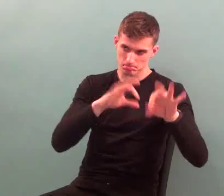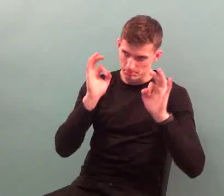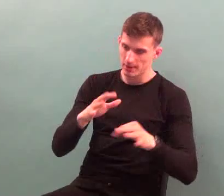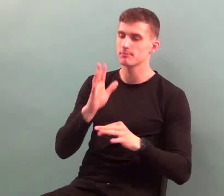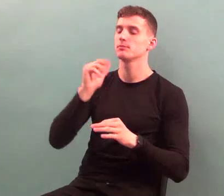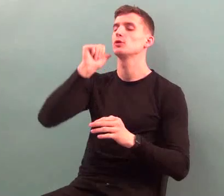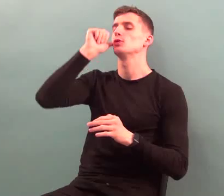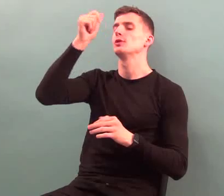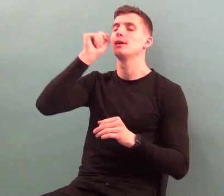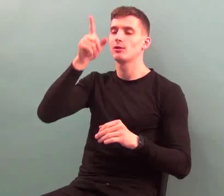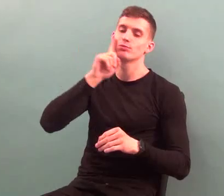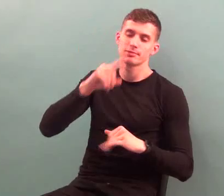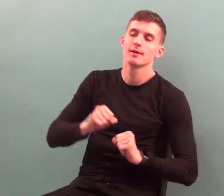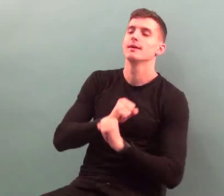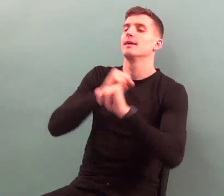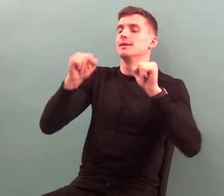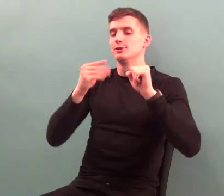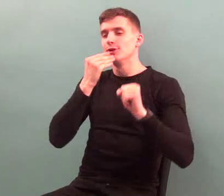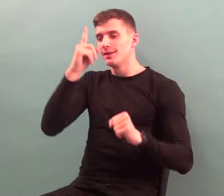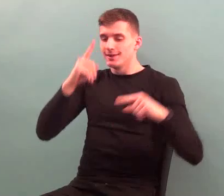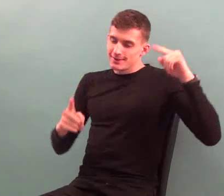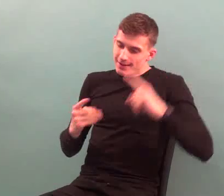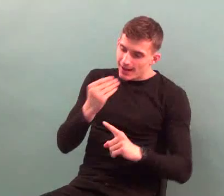Następnego dnia rano chłopak przeciąga się, schodzi na śniadanie.